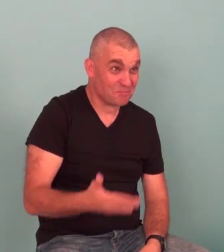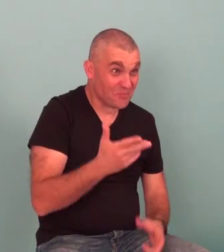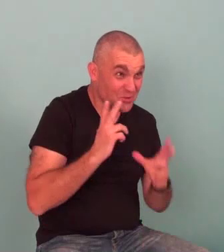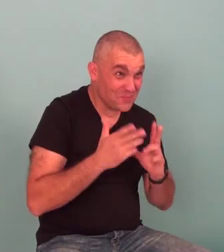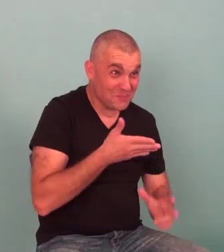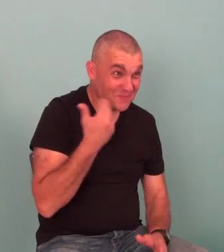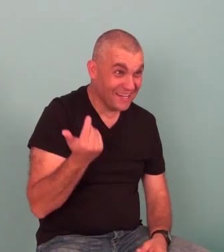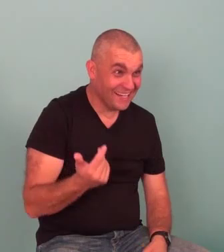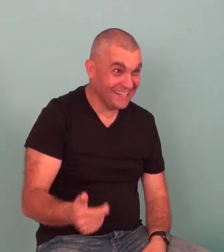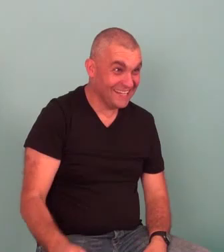Nie masz urlopu?